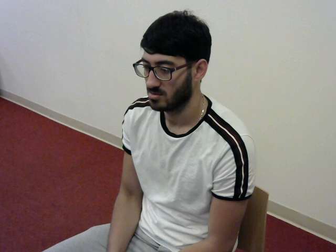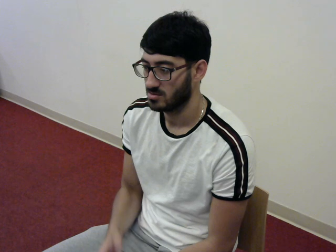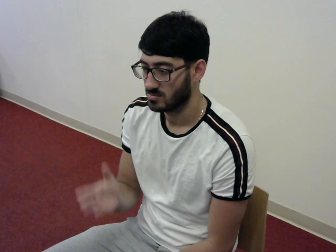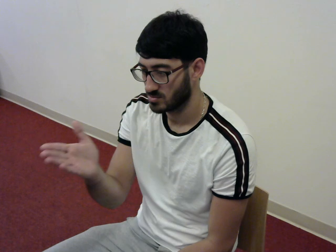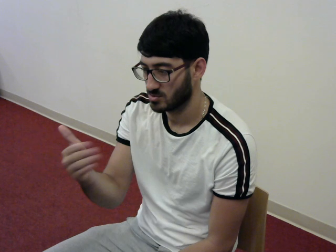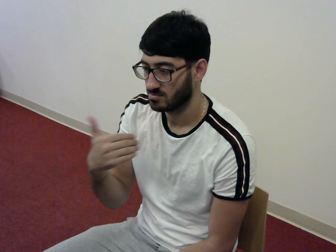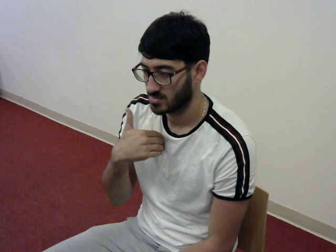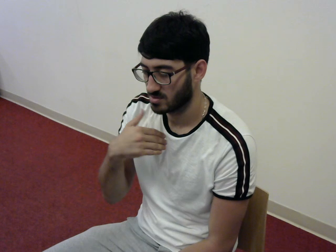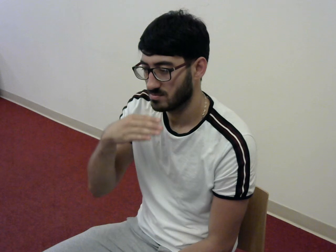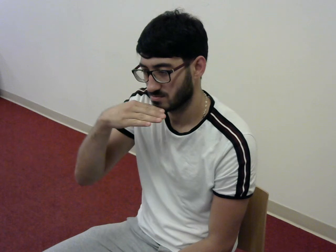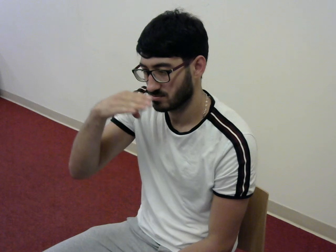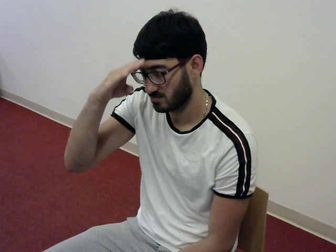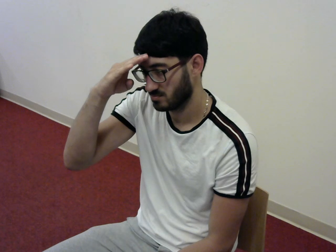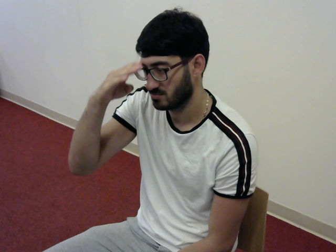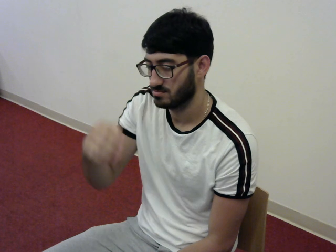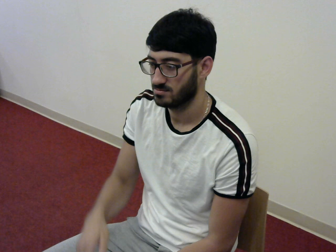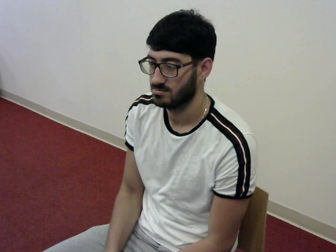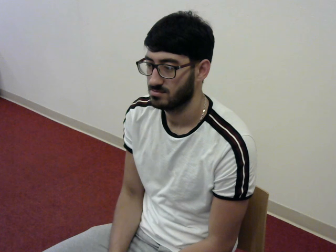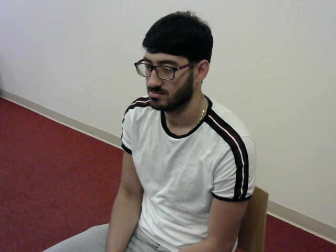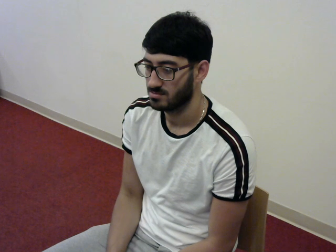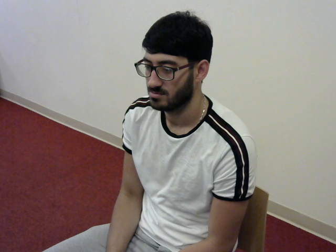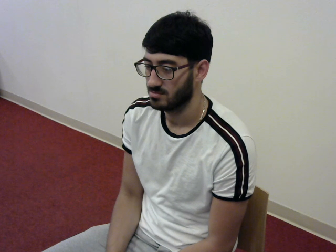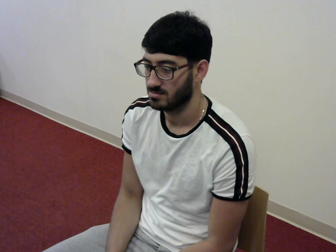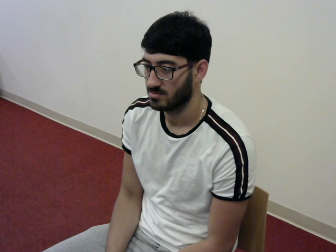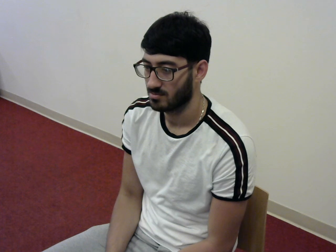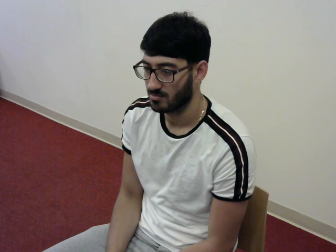Bu mənim atamdır